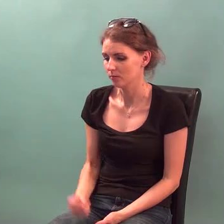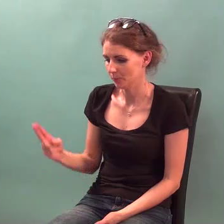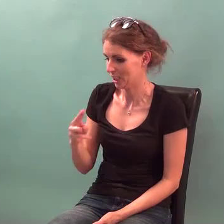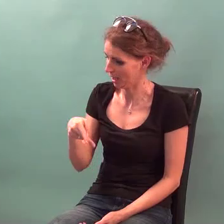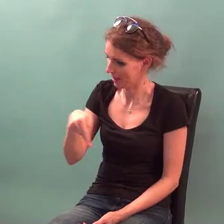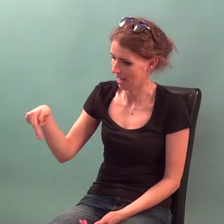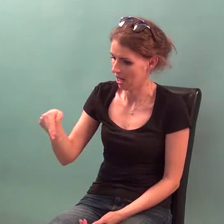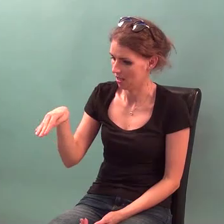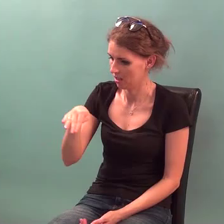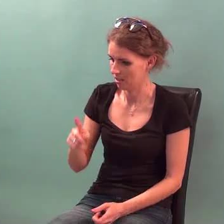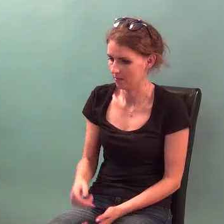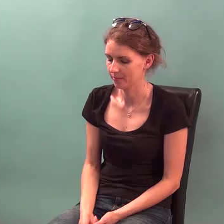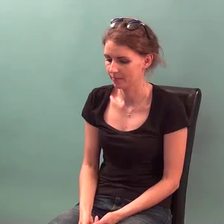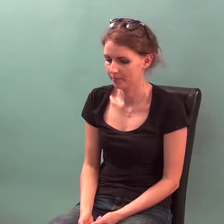Nie blisko, tylko dalej.